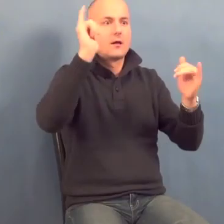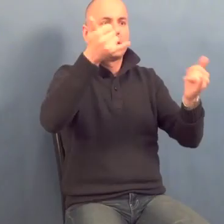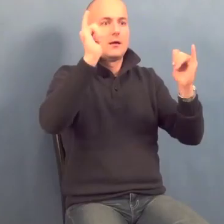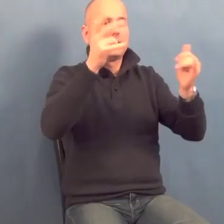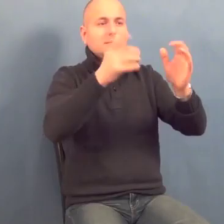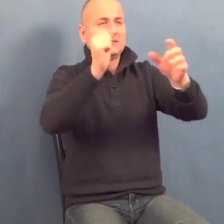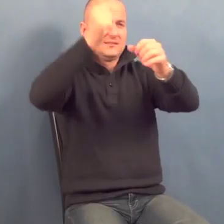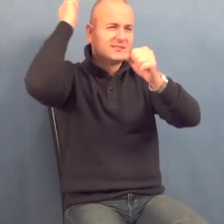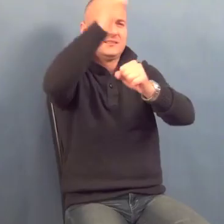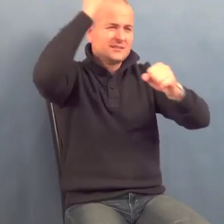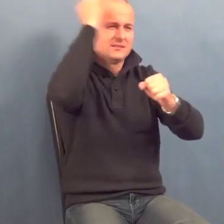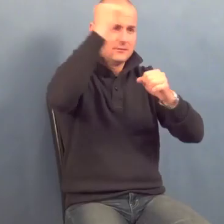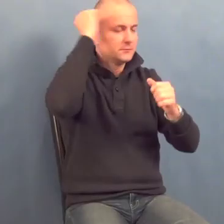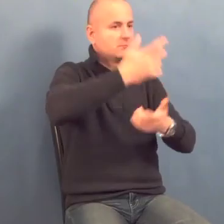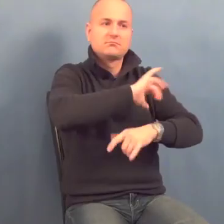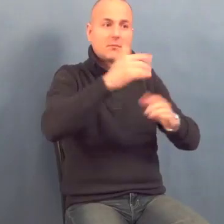Walą w drzwi, ale nie da się otworzyć.